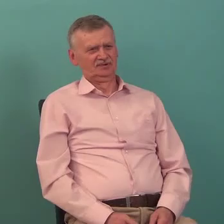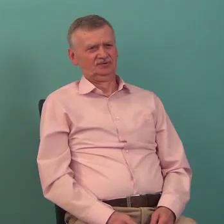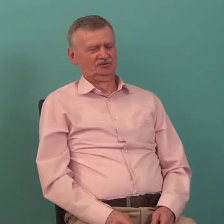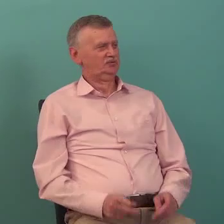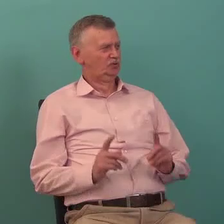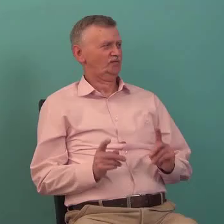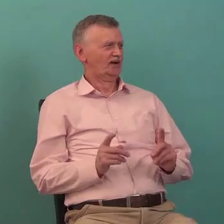Uwaga.